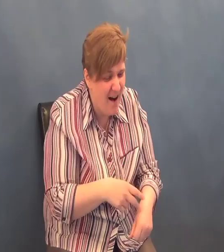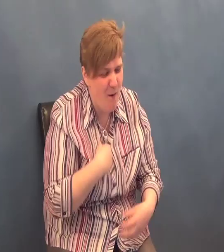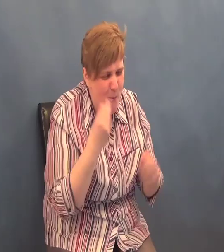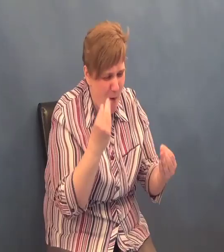A było tak blisko!